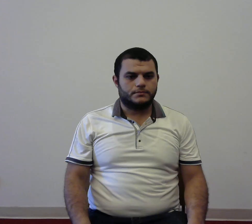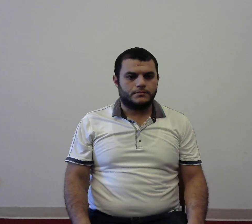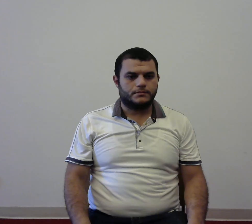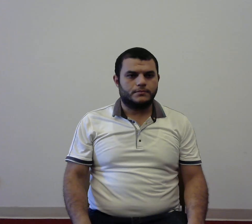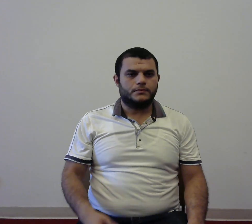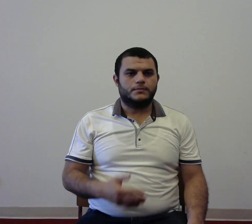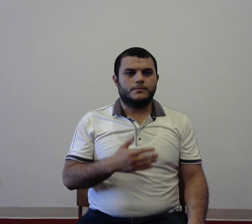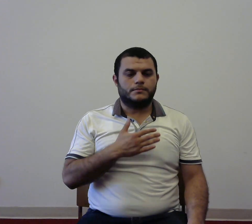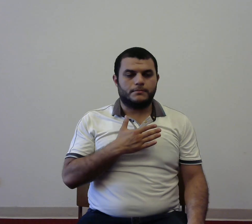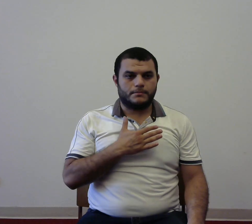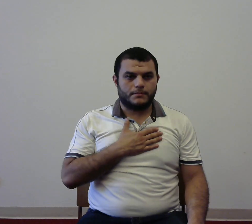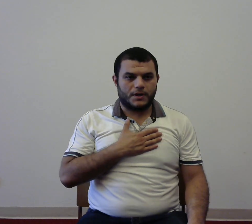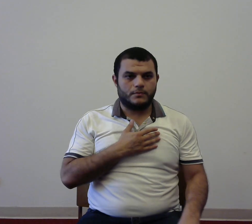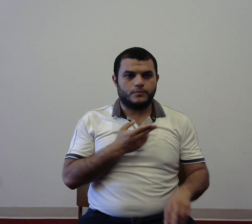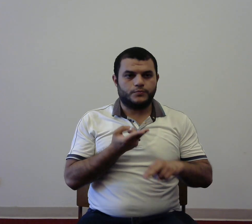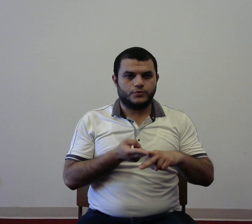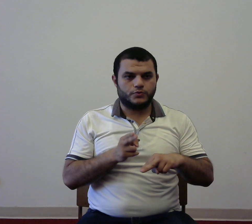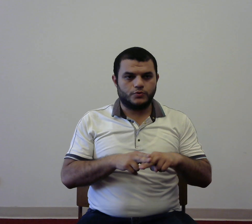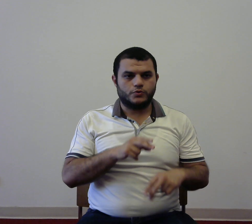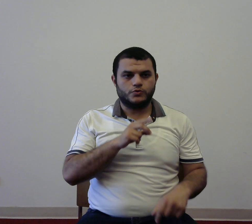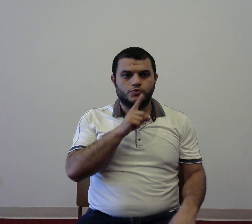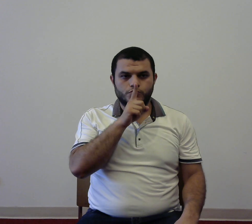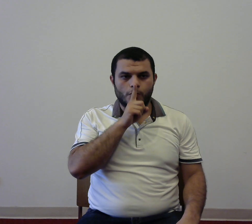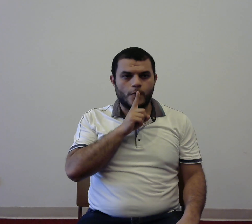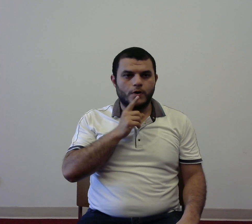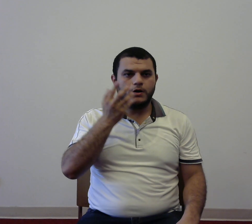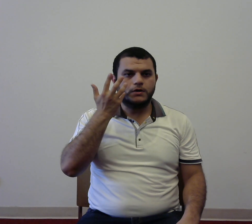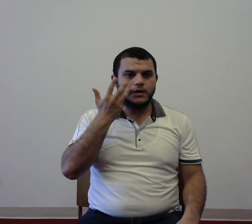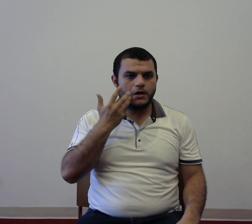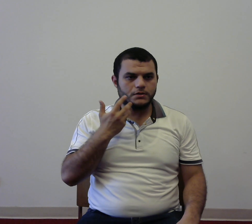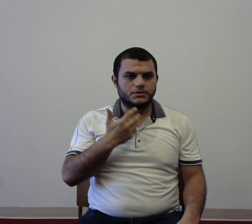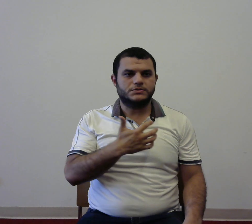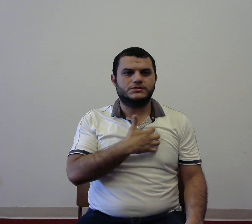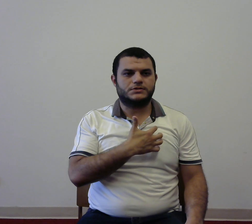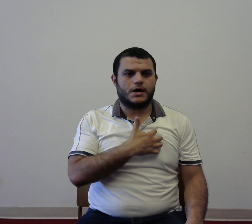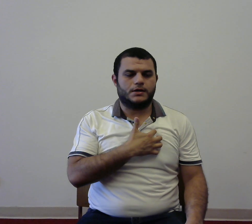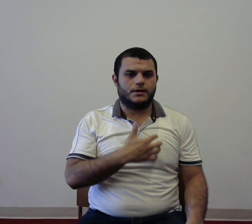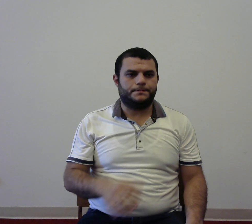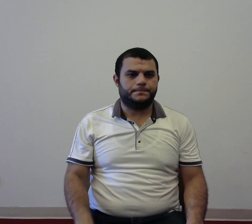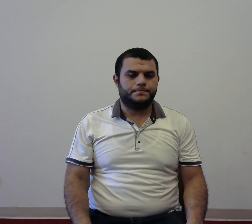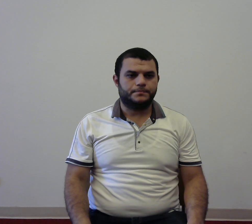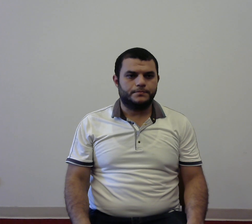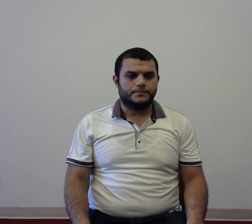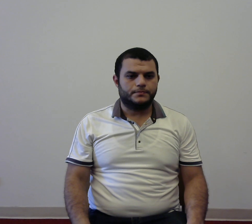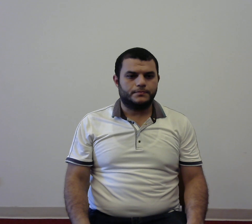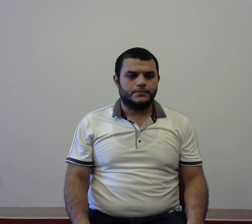Mən bunun göy rəngdə olanını istəyirəm